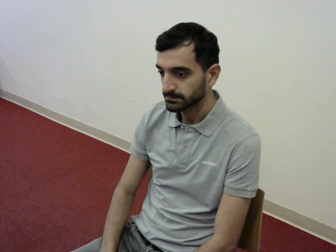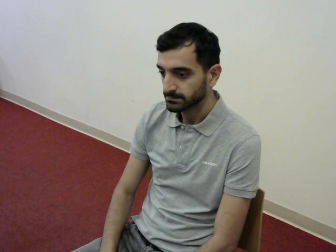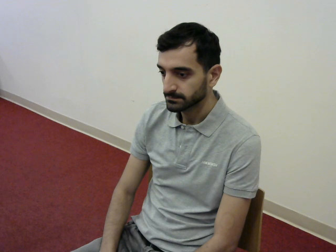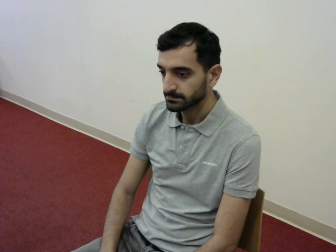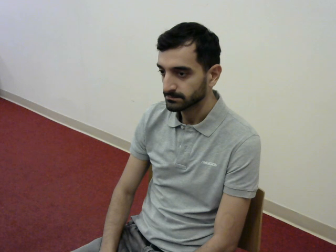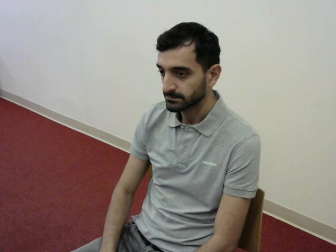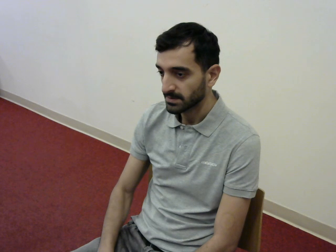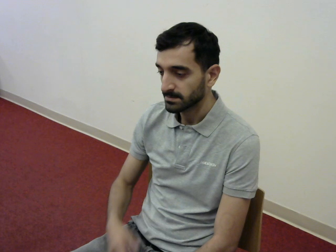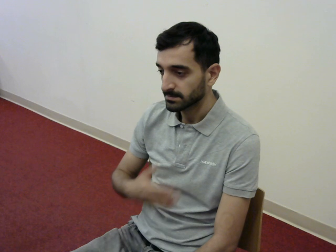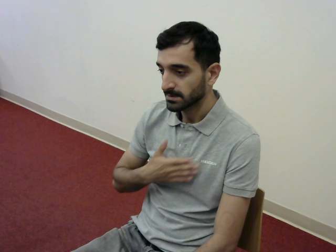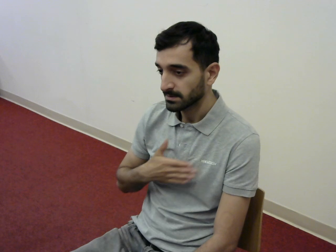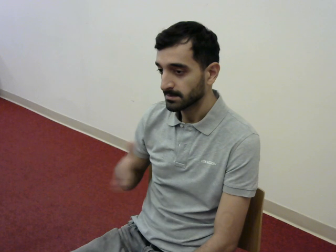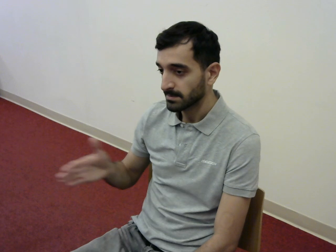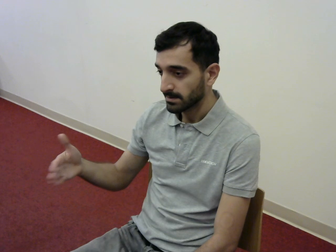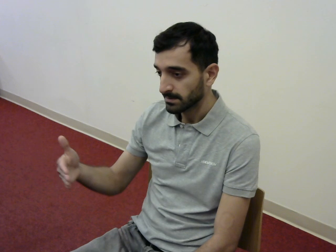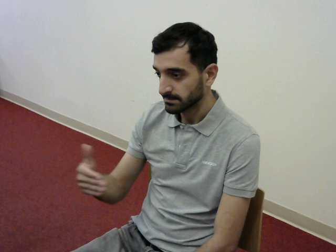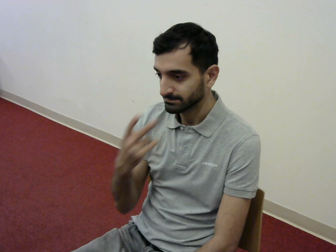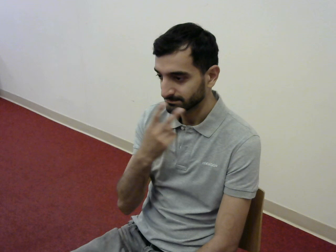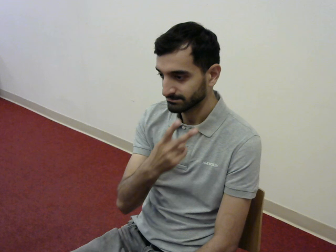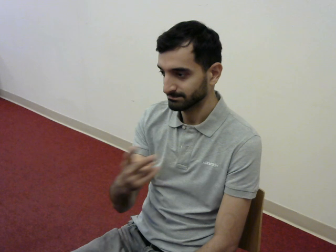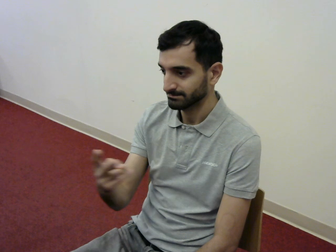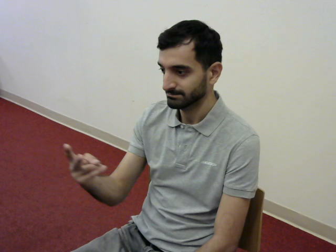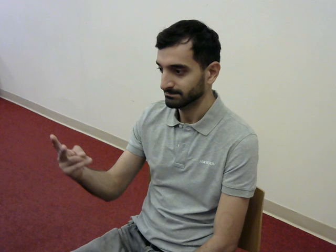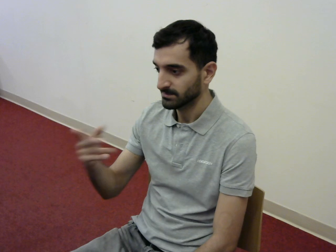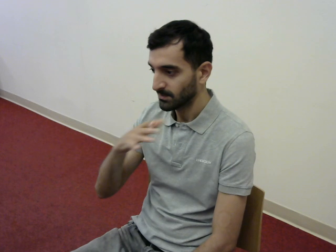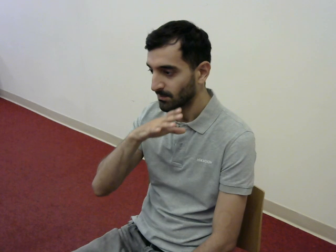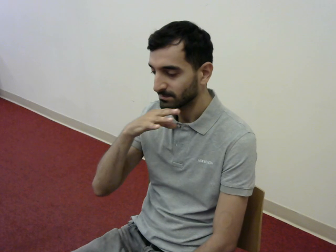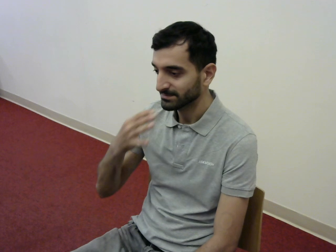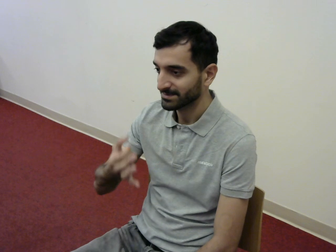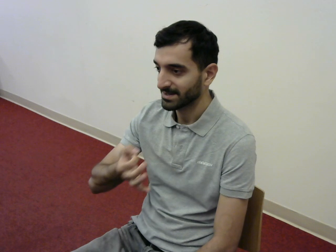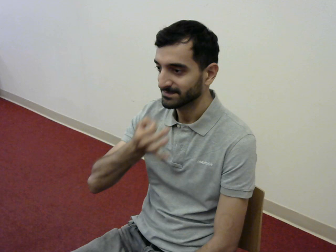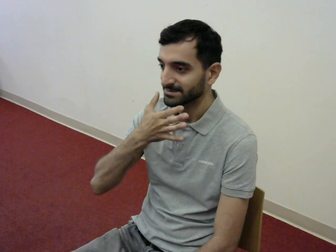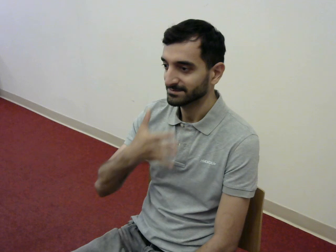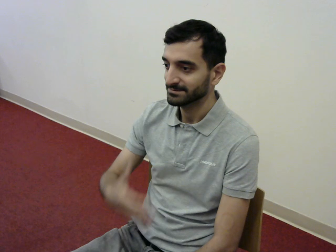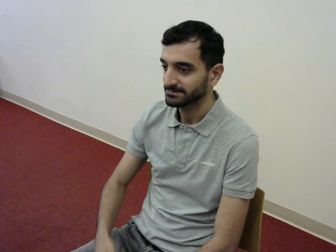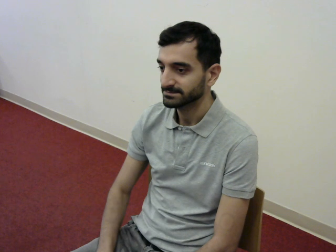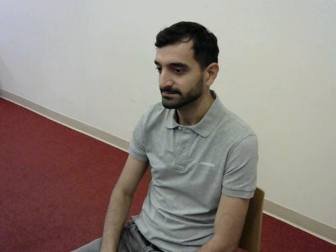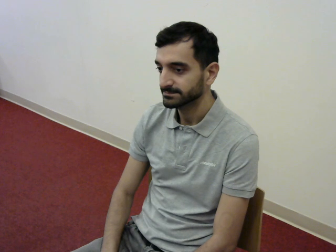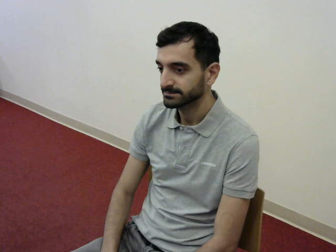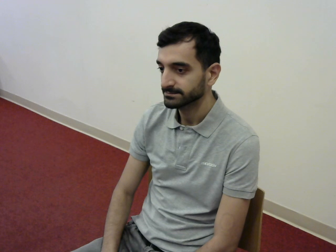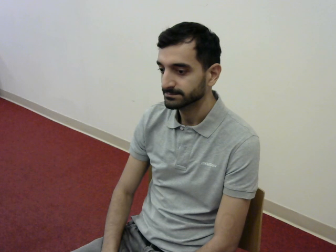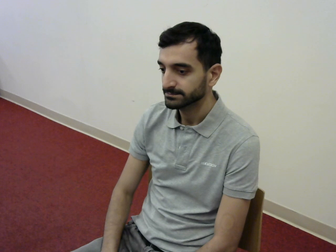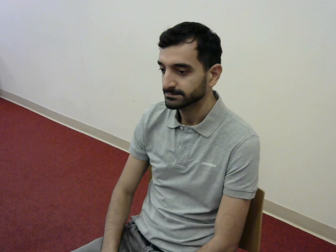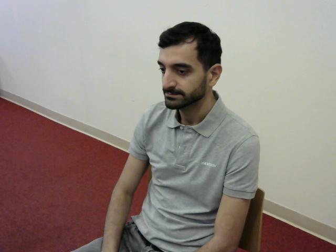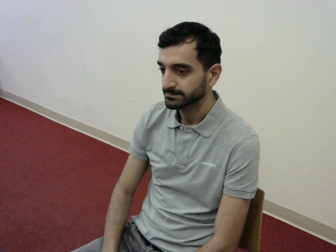Mənim balıqlara baxmaqdan çox xoşum gəlir